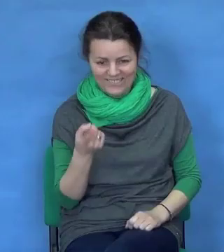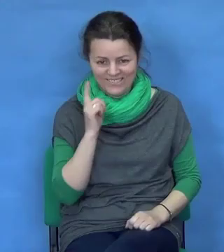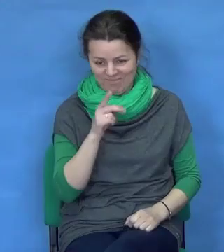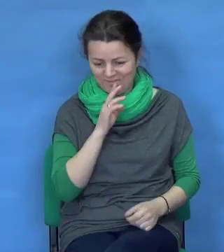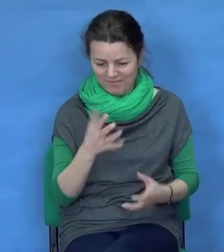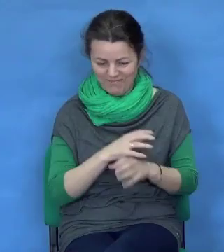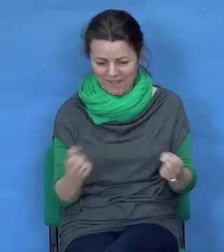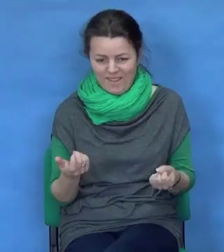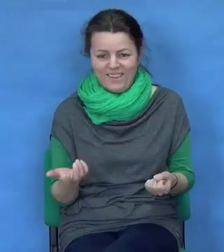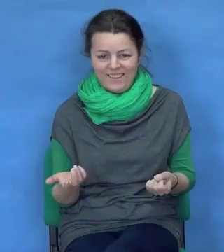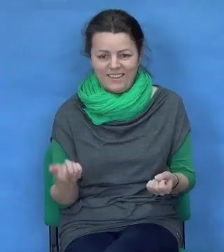Prawdopodobnie wybuch.